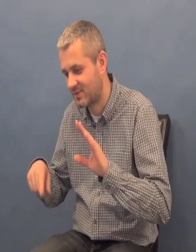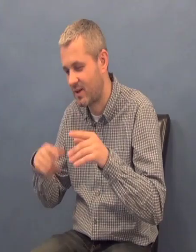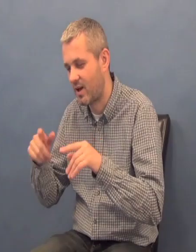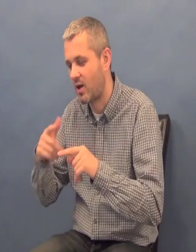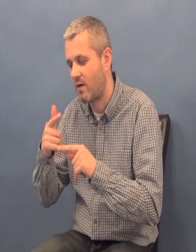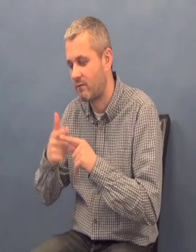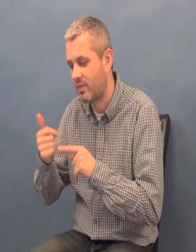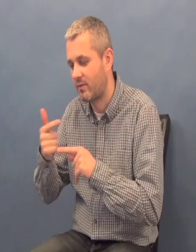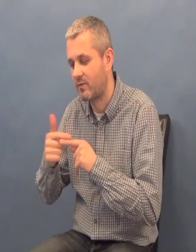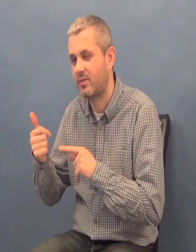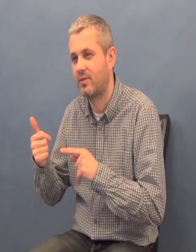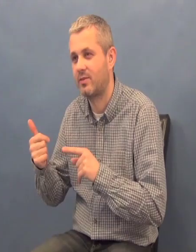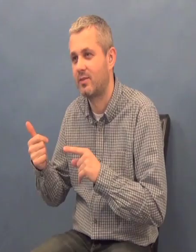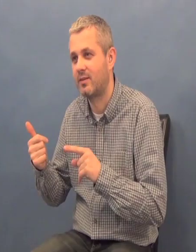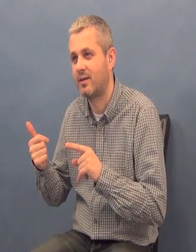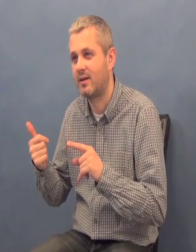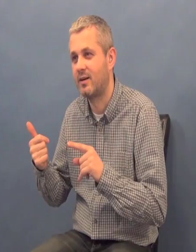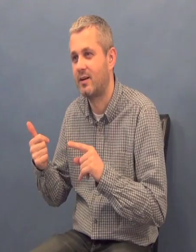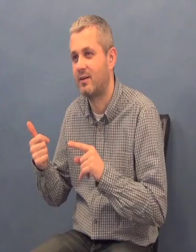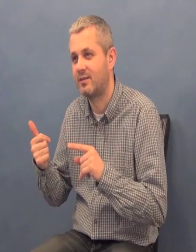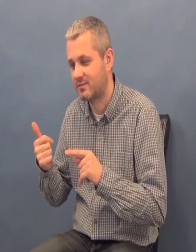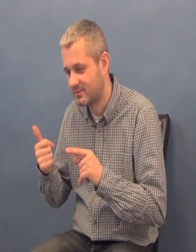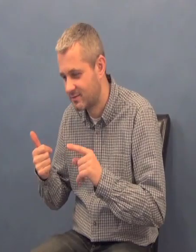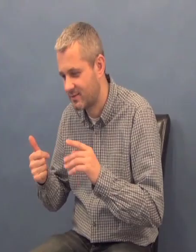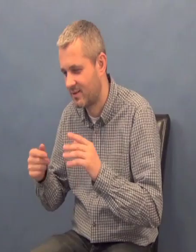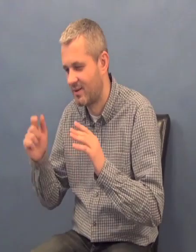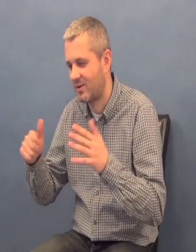Następny to dwudziesty pierwszy?